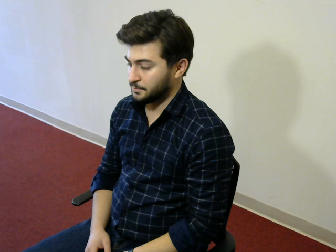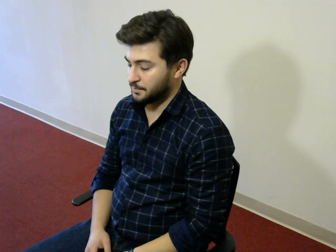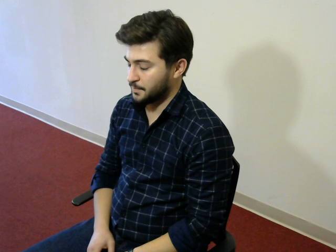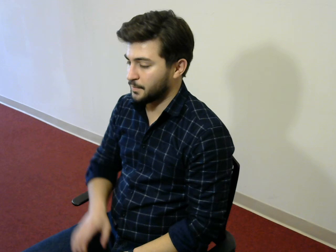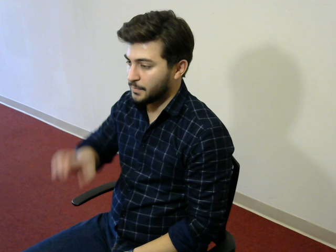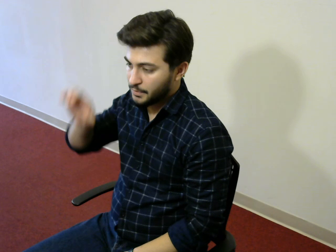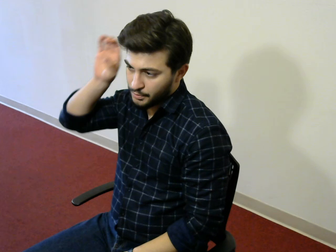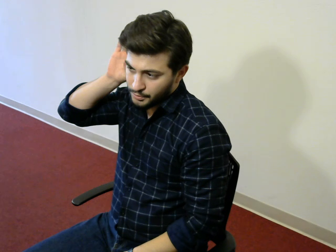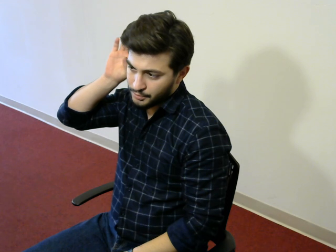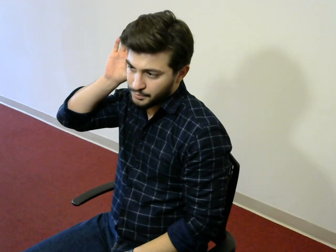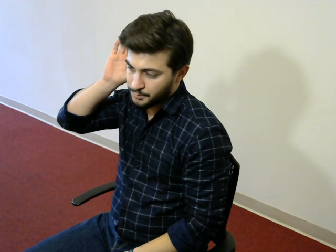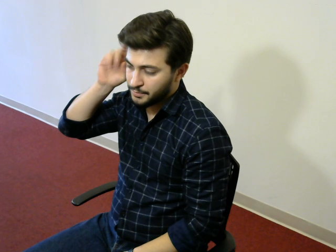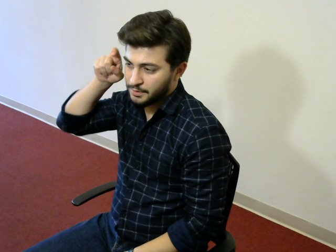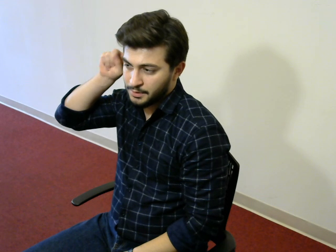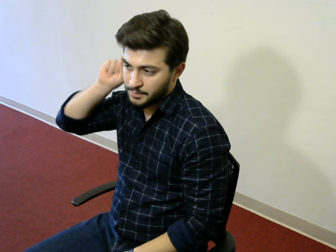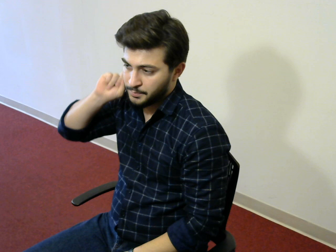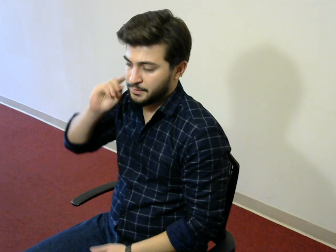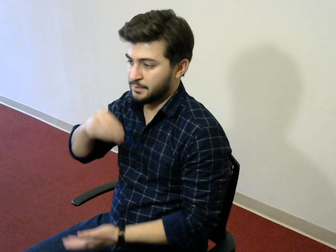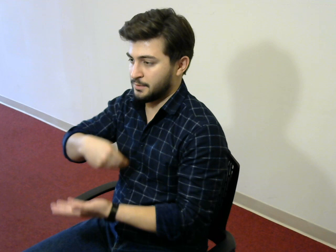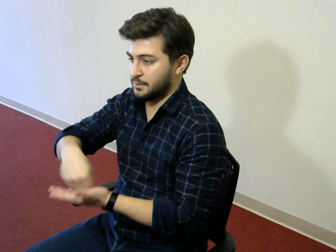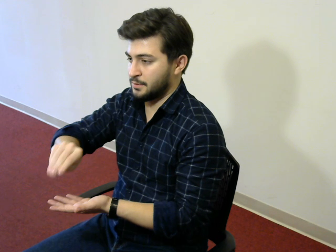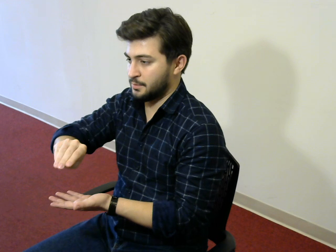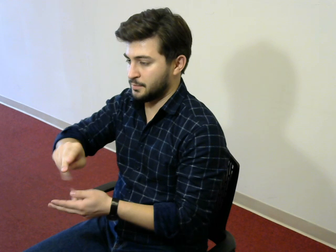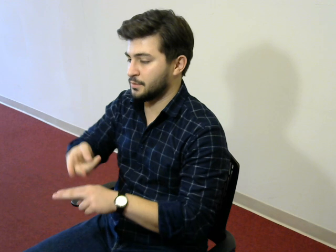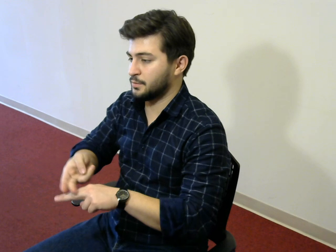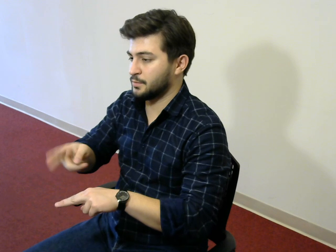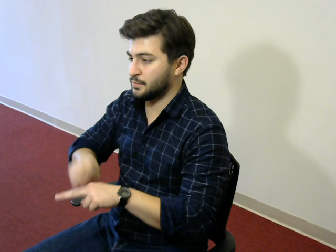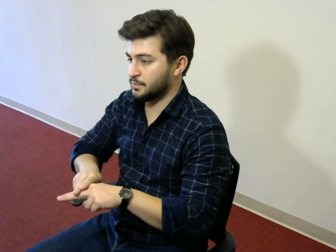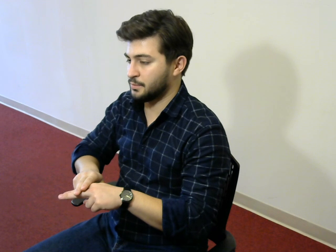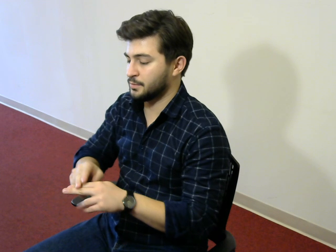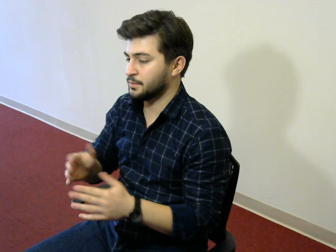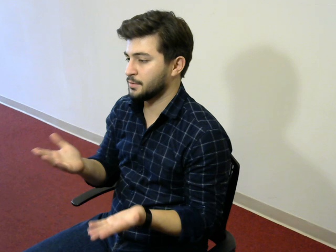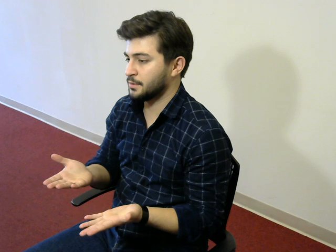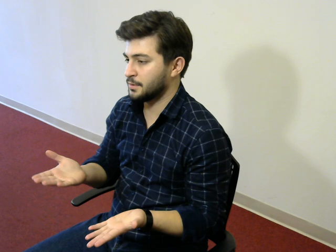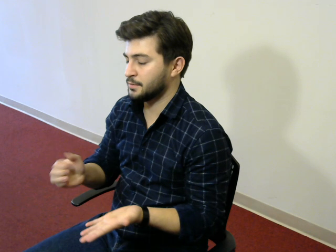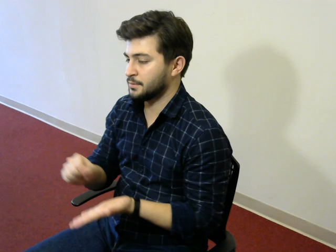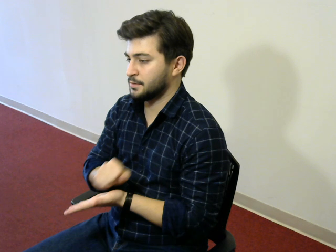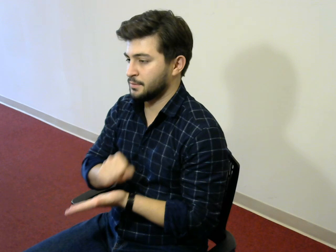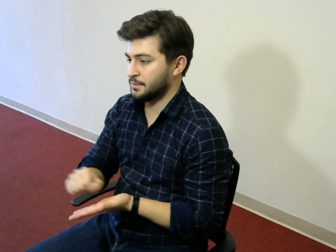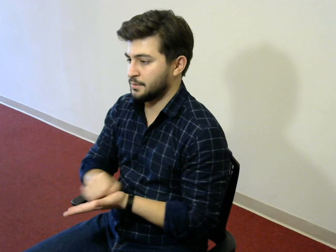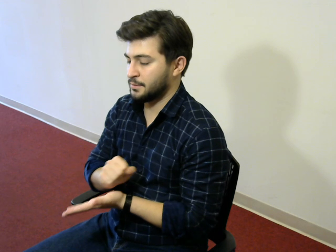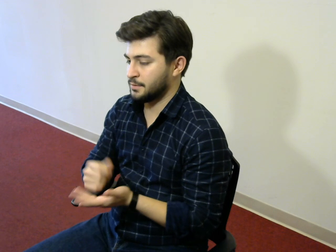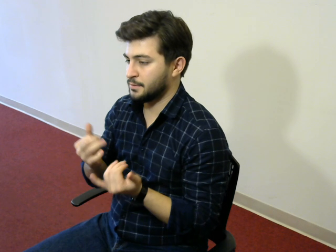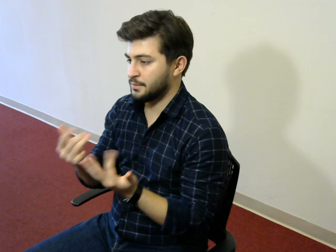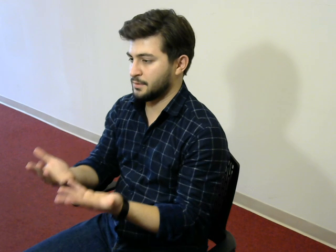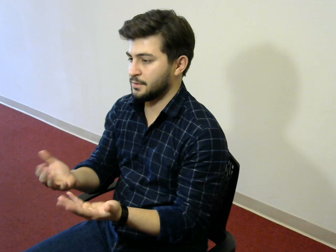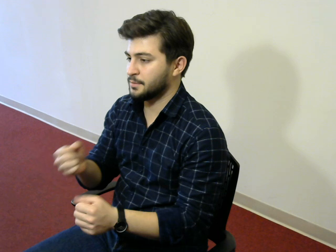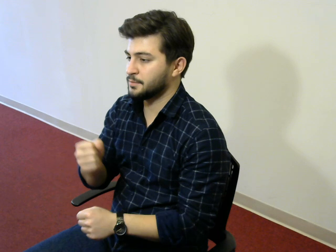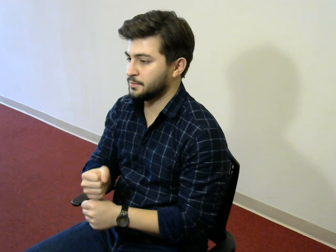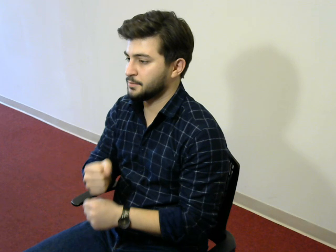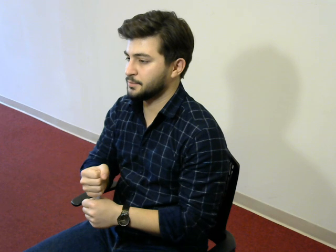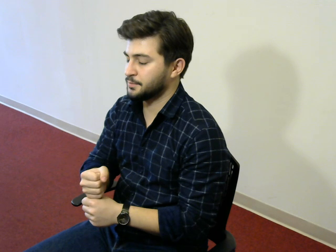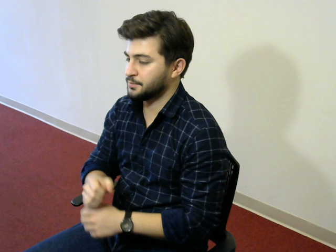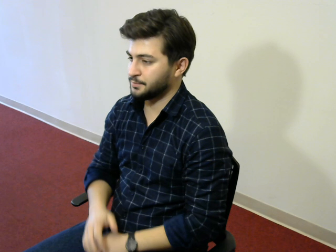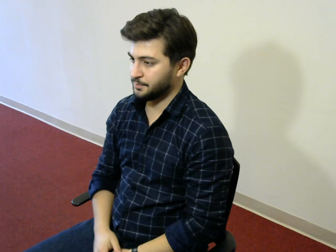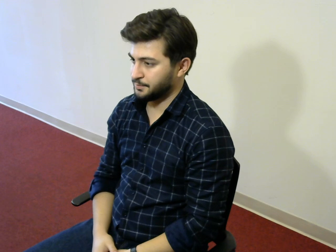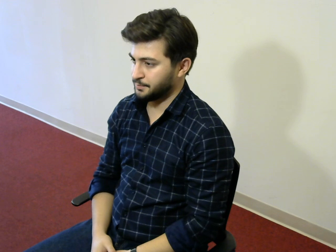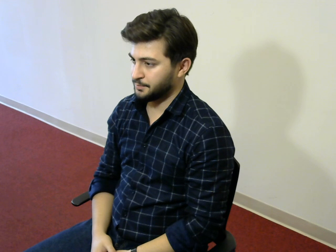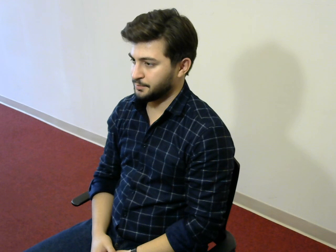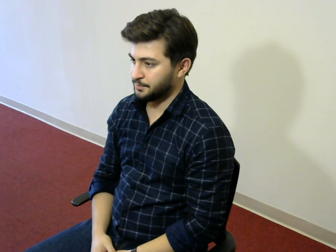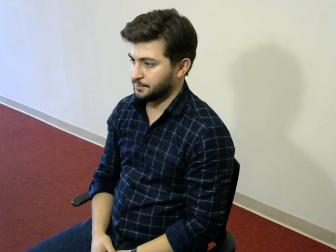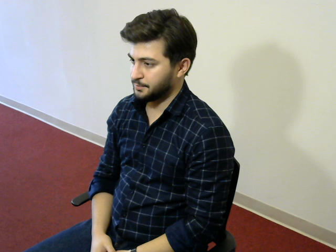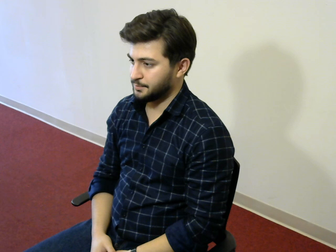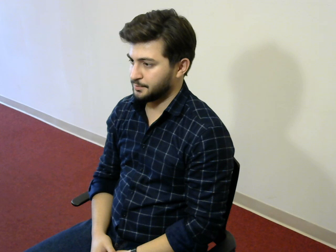Eşitmə aparatı alınması üçün hansı sənədlər tələb edilir?